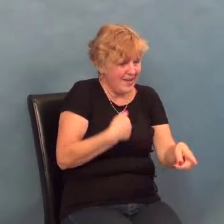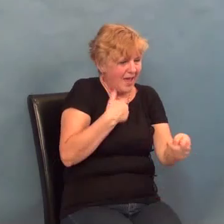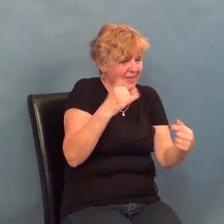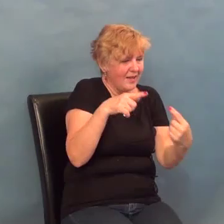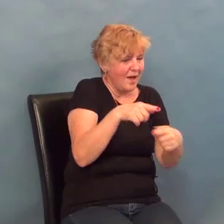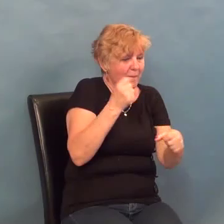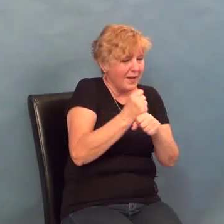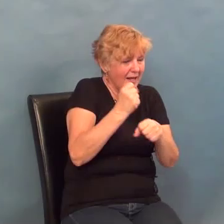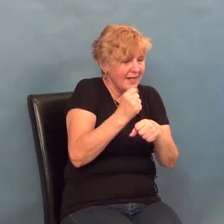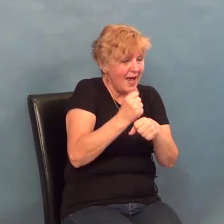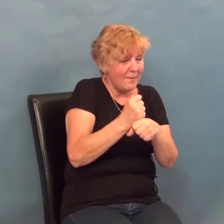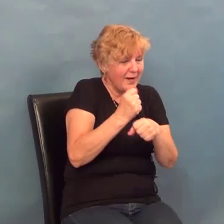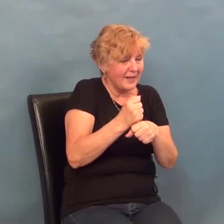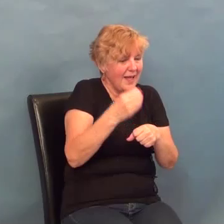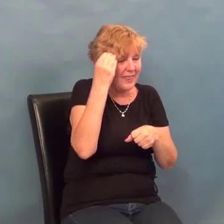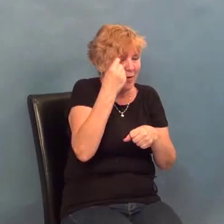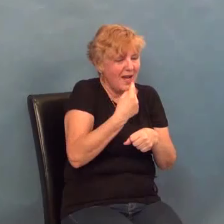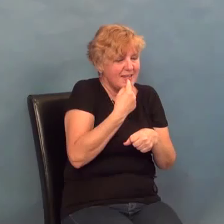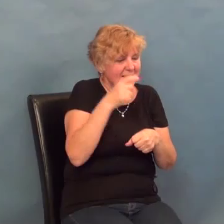Praca, nauka języka niemieckiego...